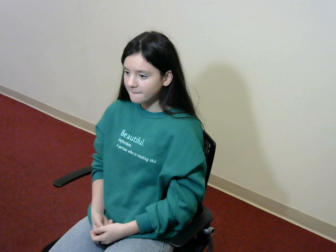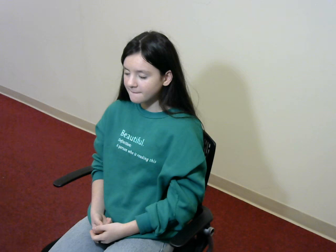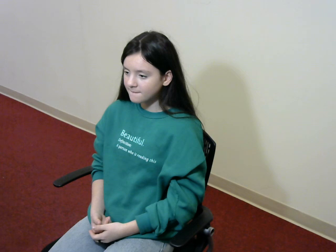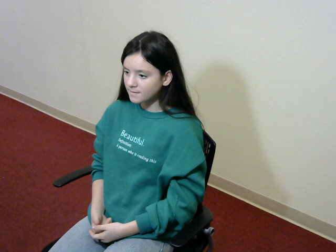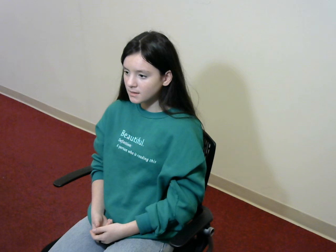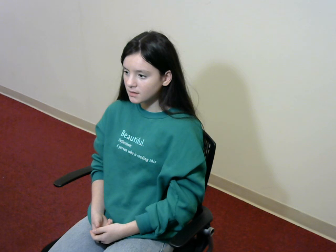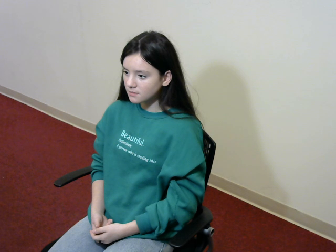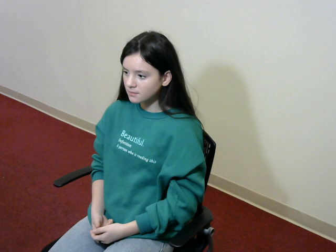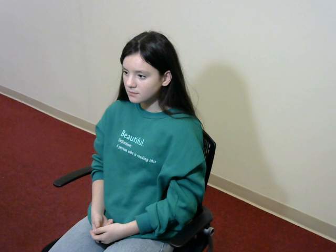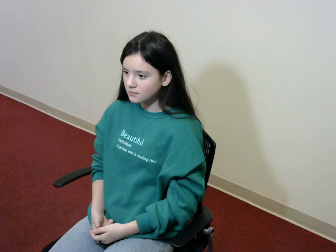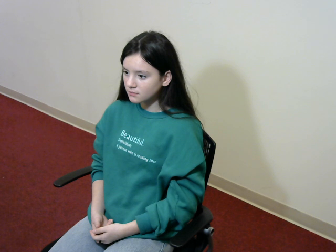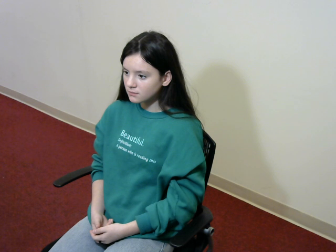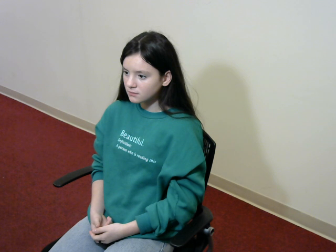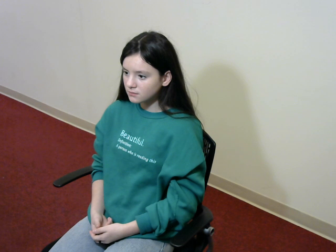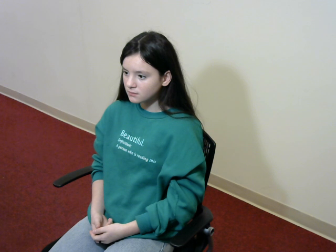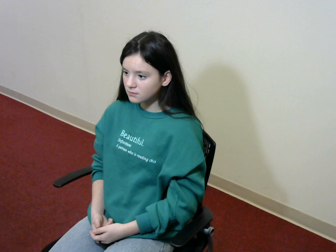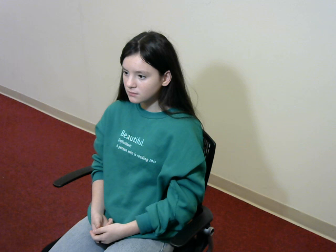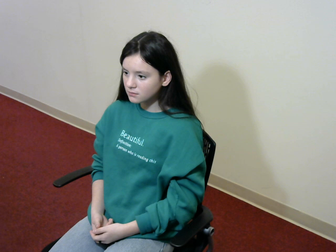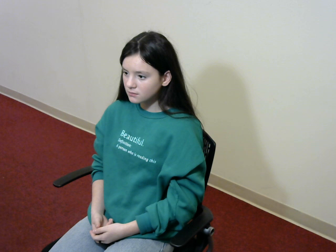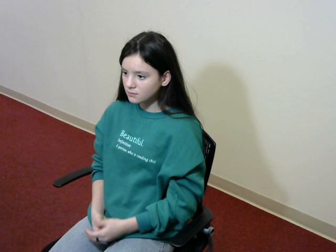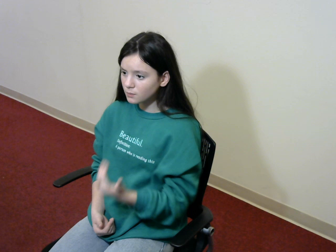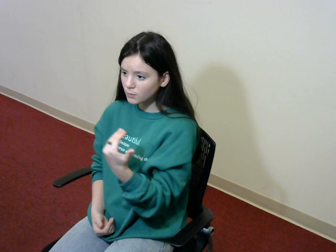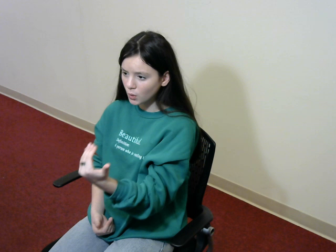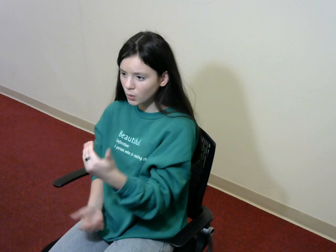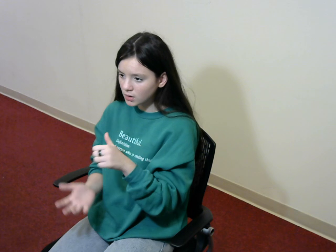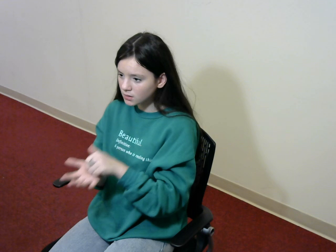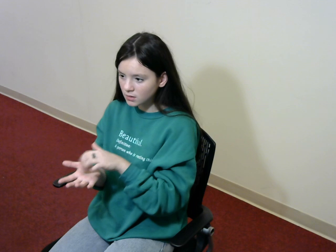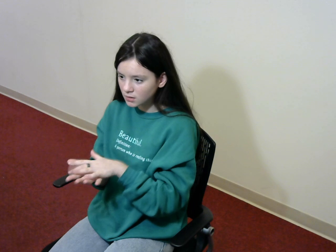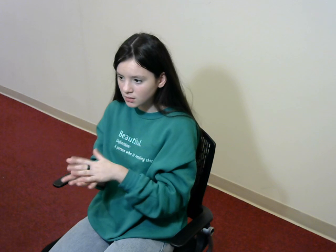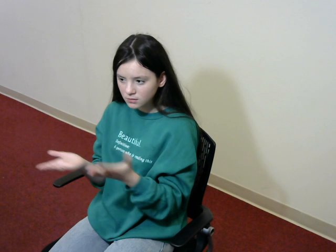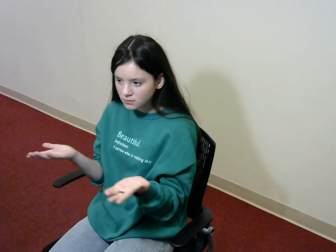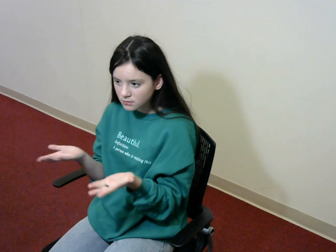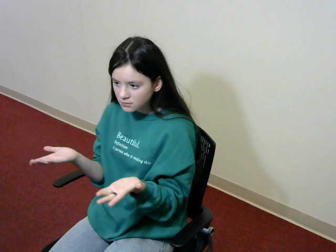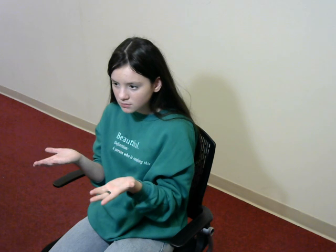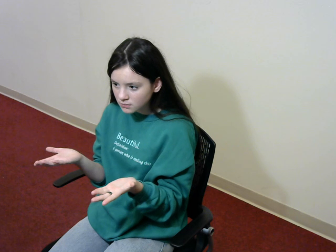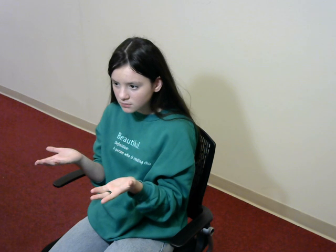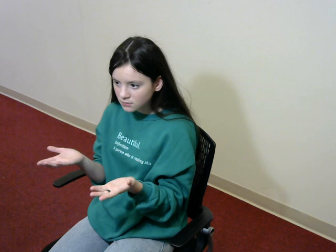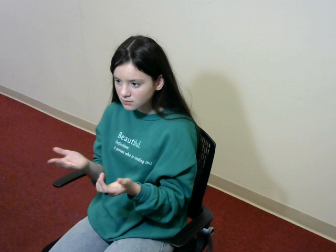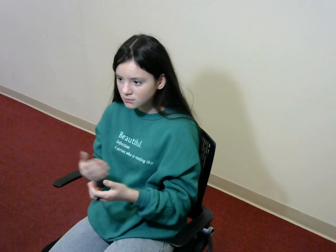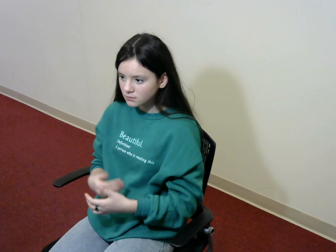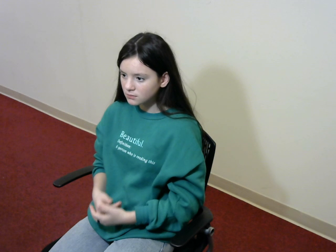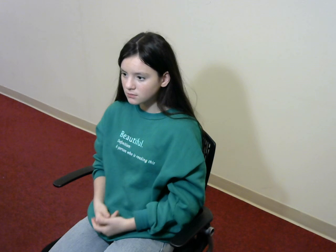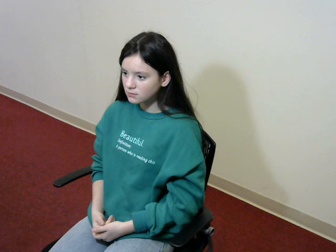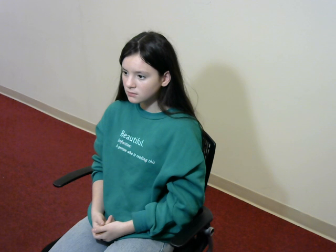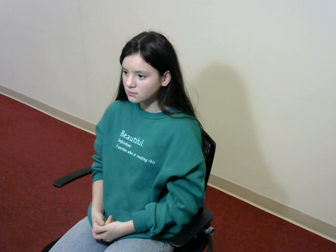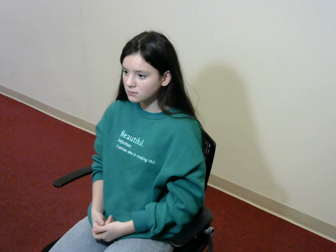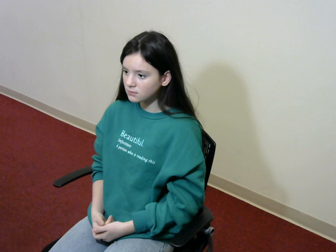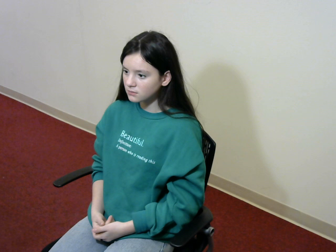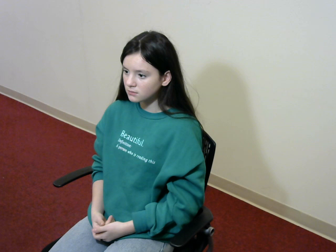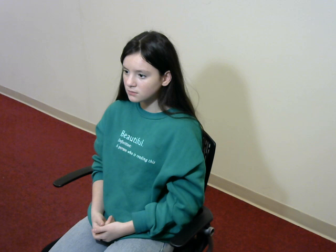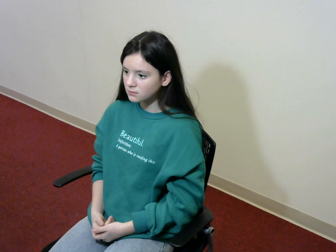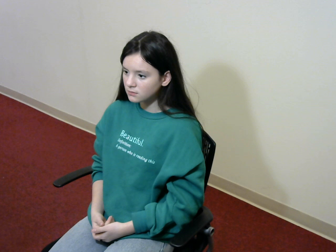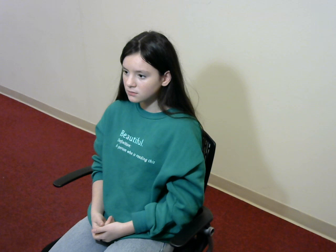Sənin ləqəbin nədir?